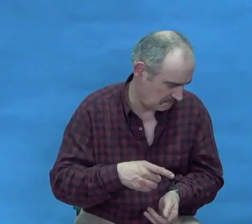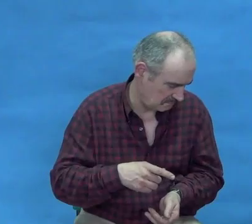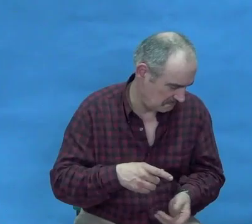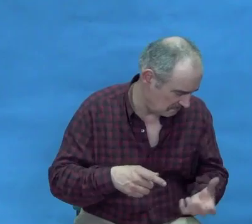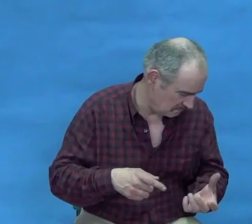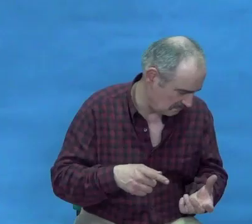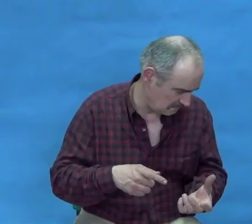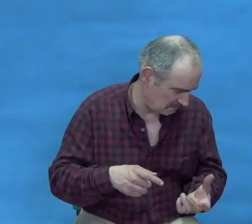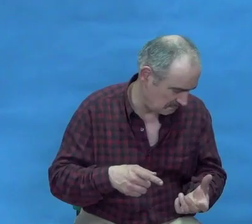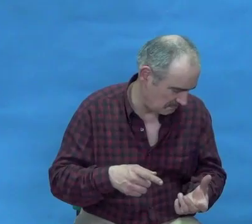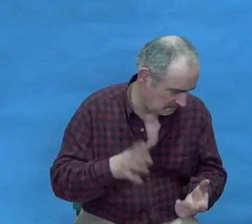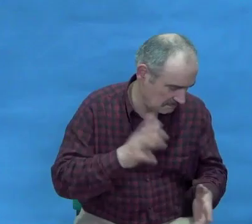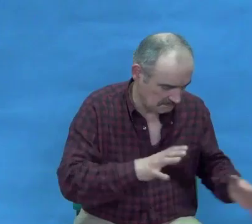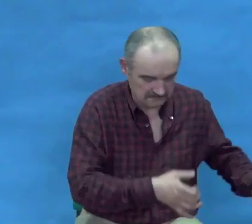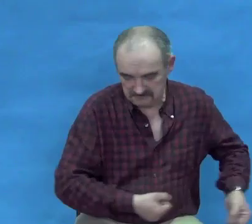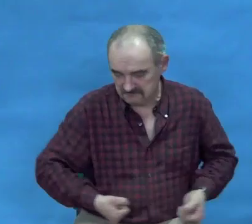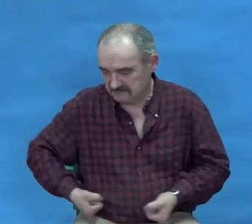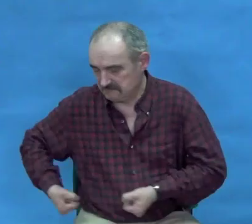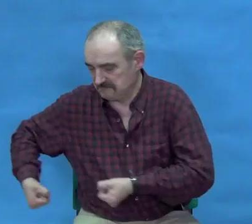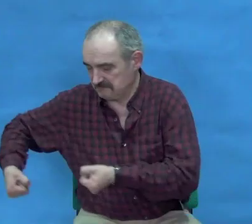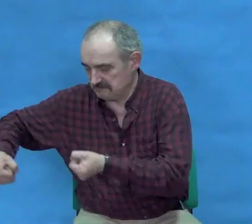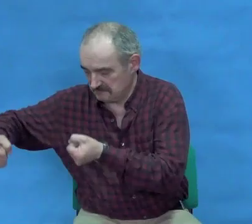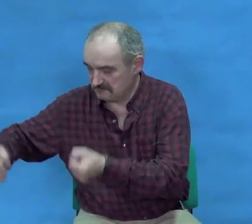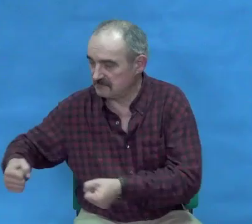Wziął cały kosz i postawił na rowerze.